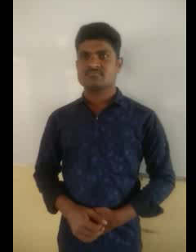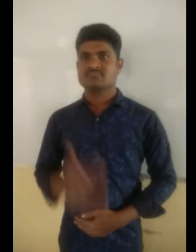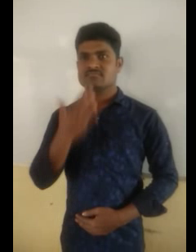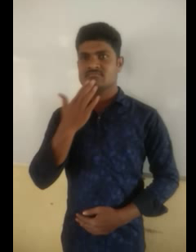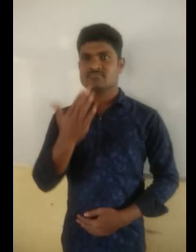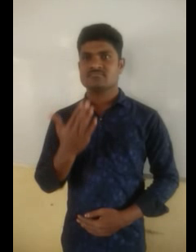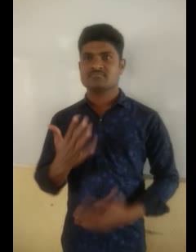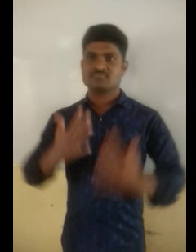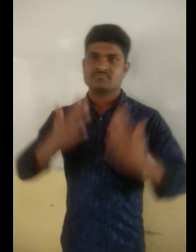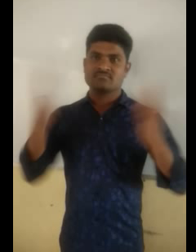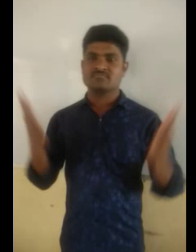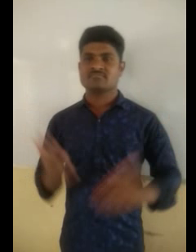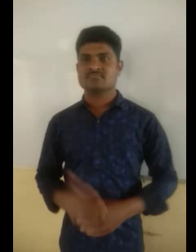thank you so much